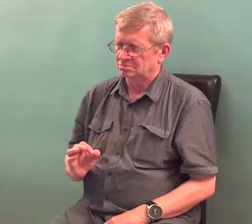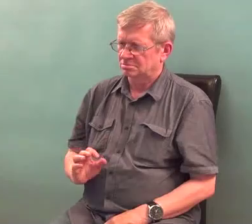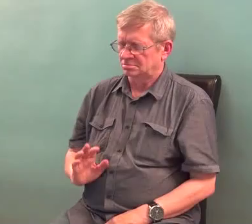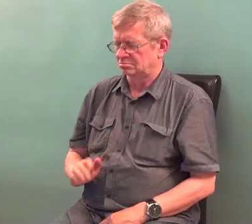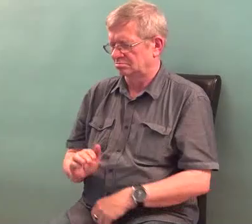Zgoda.